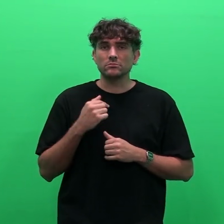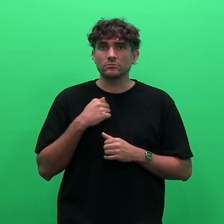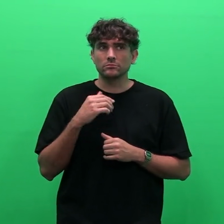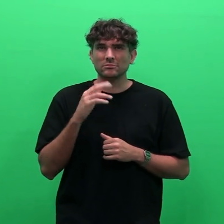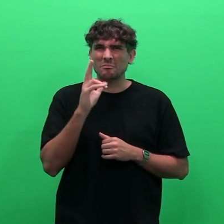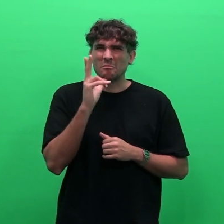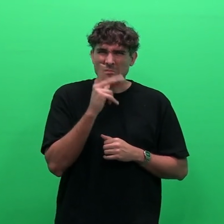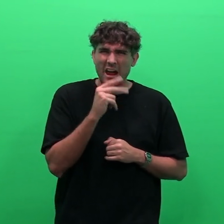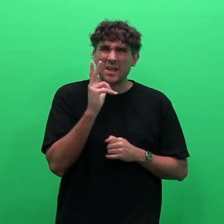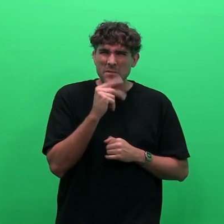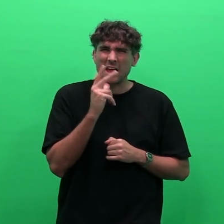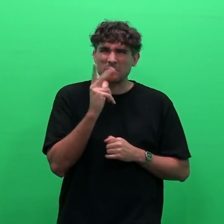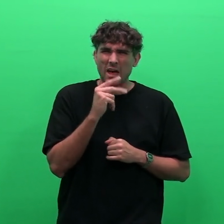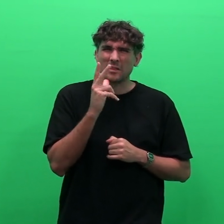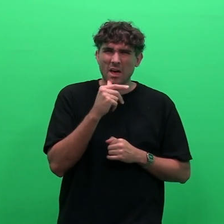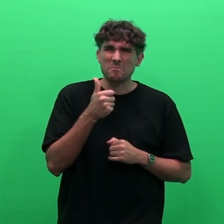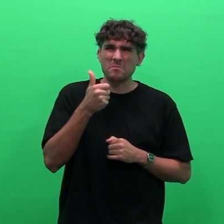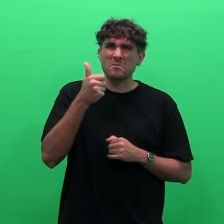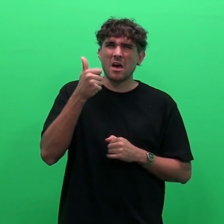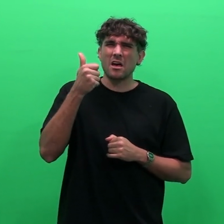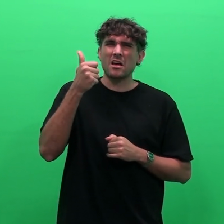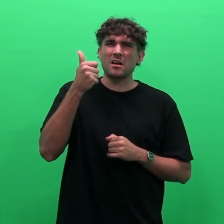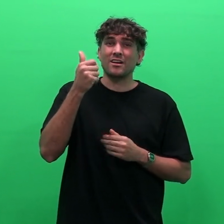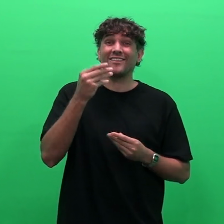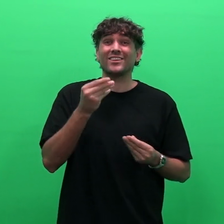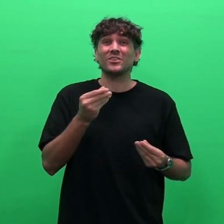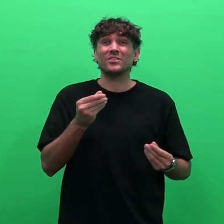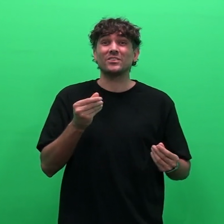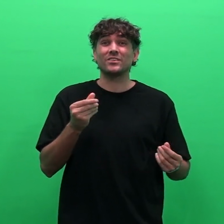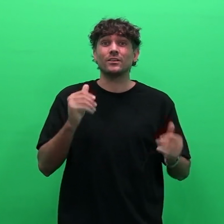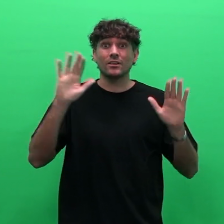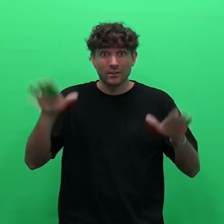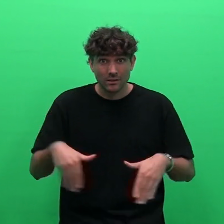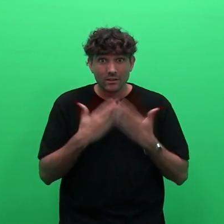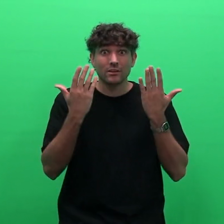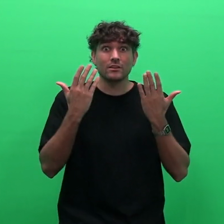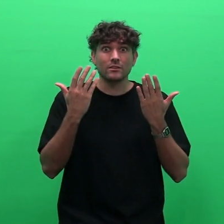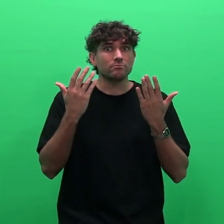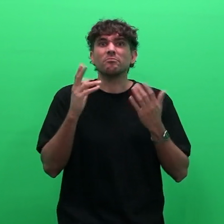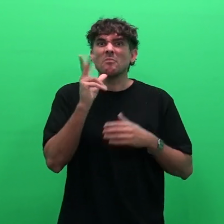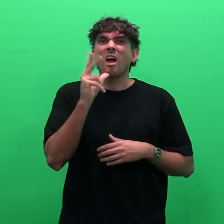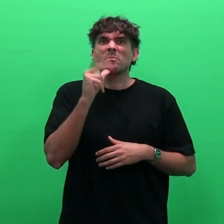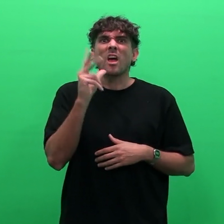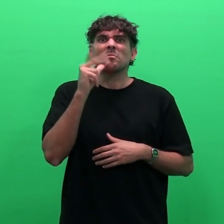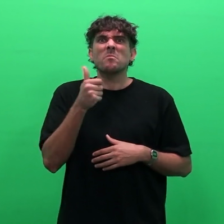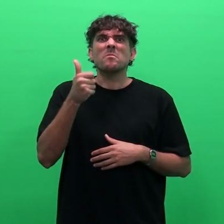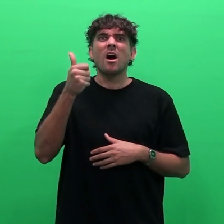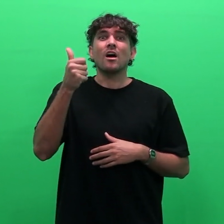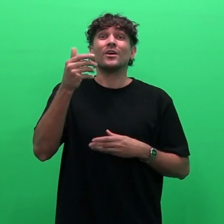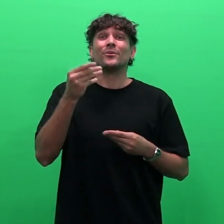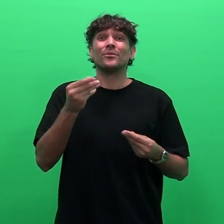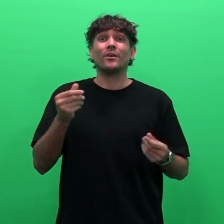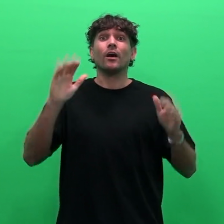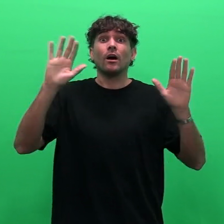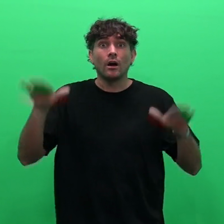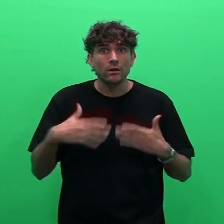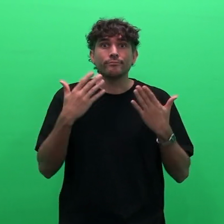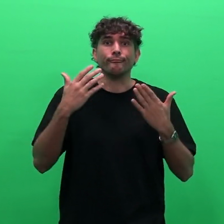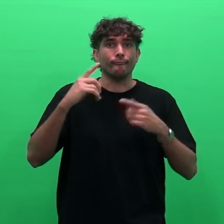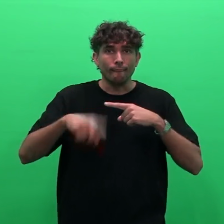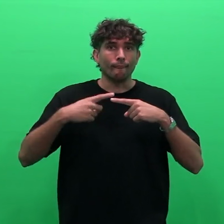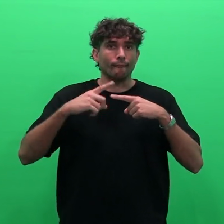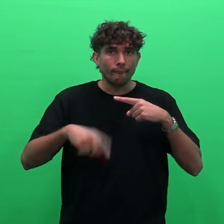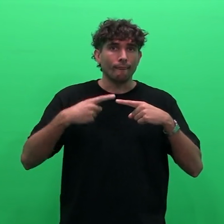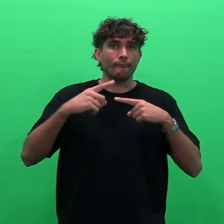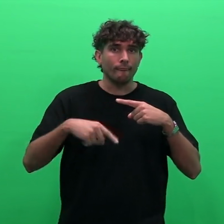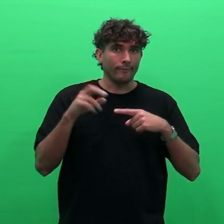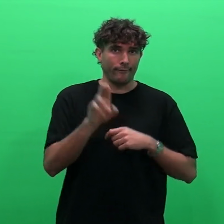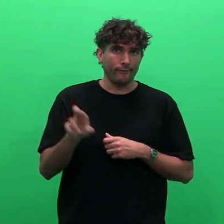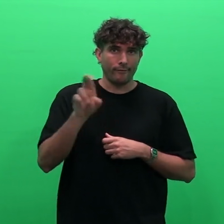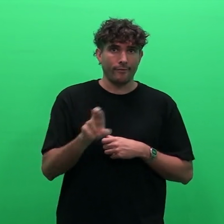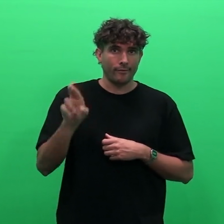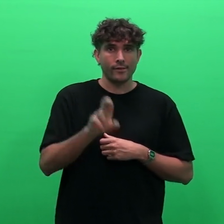Em fa molt de mal, el dolor va a més i desapareix. A la matinada següent em torna a fer molt de mal i el dolor desapareix, i a la matinada següent passa el mateix. És una situació que es va repetint.